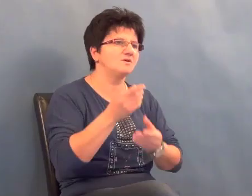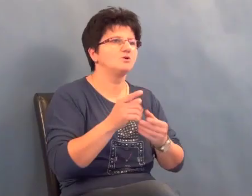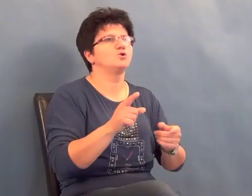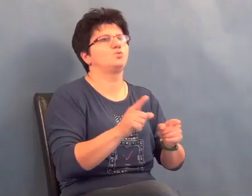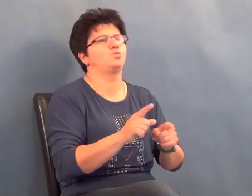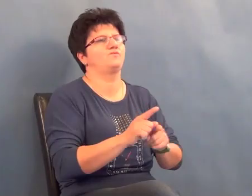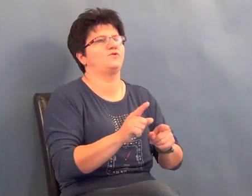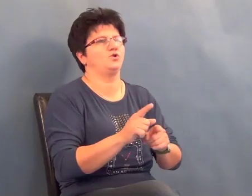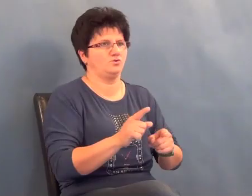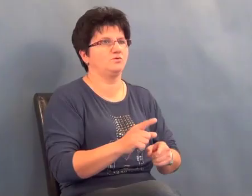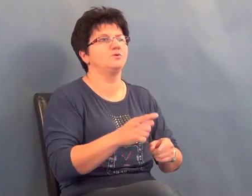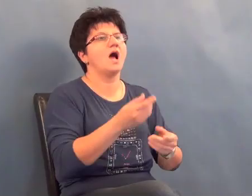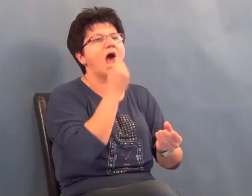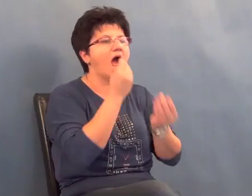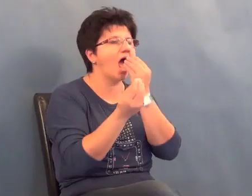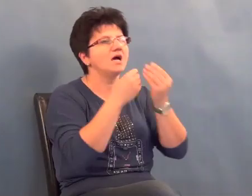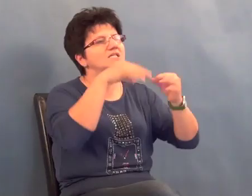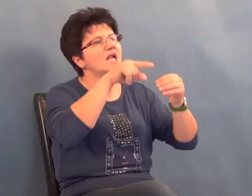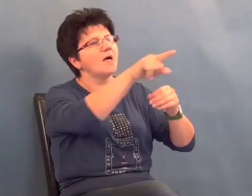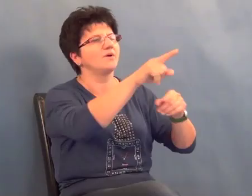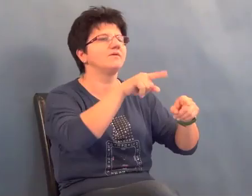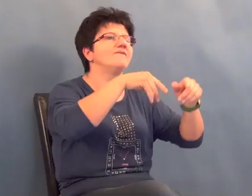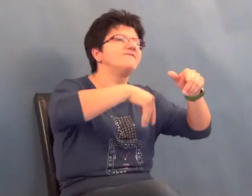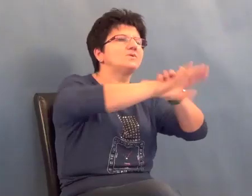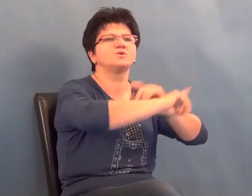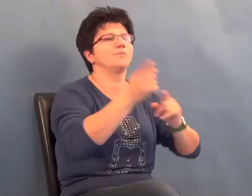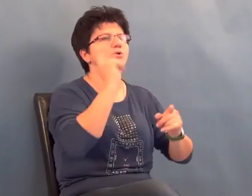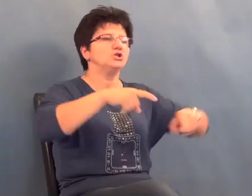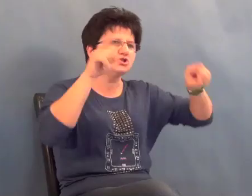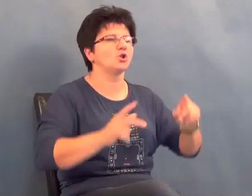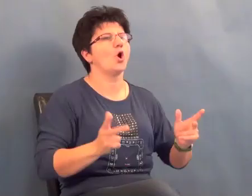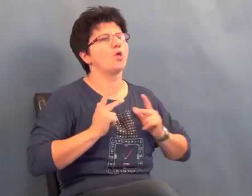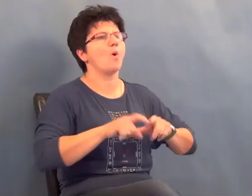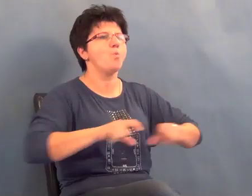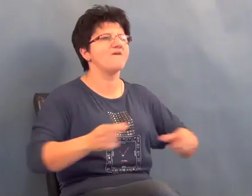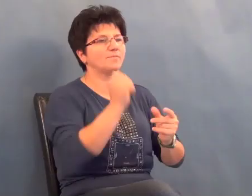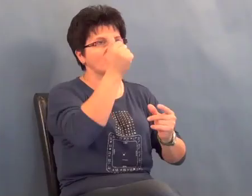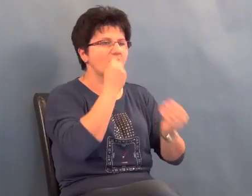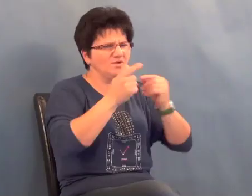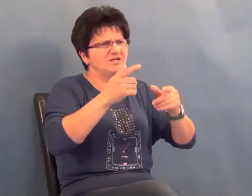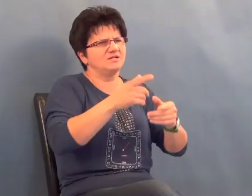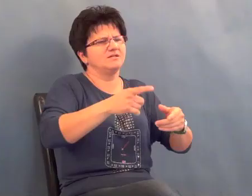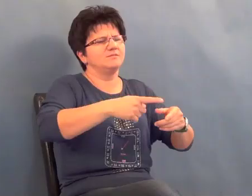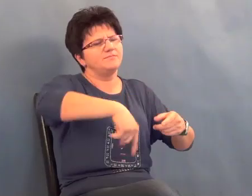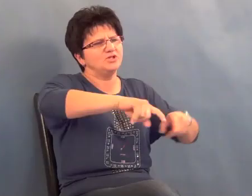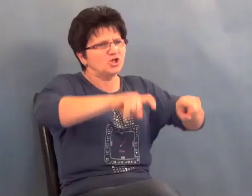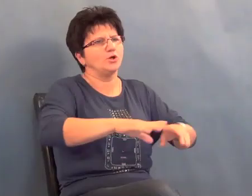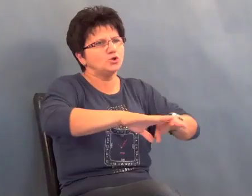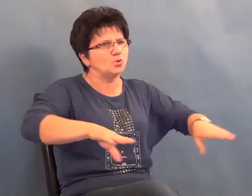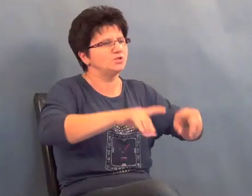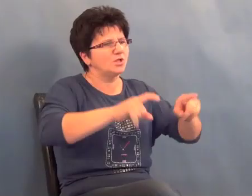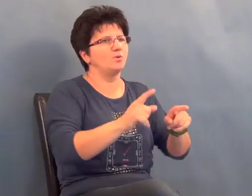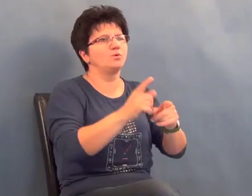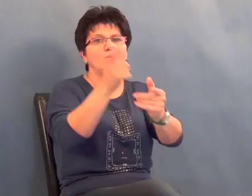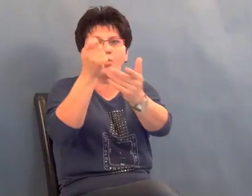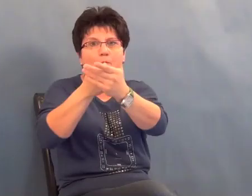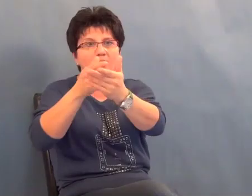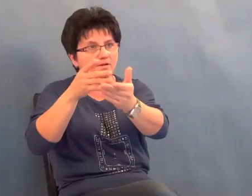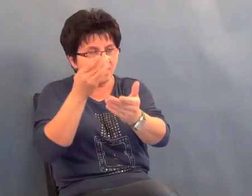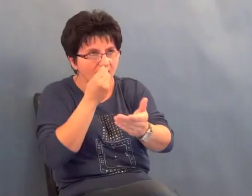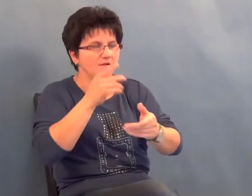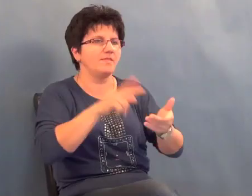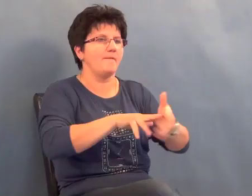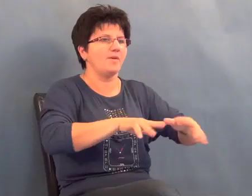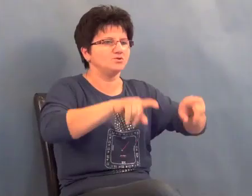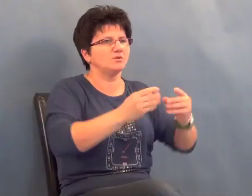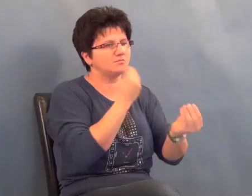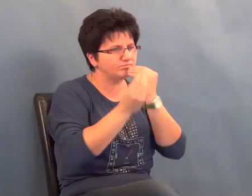Zakaz dotyczy osób, które coś kupują w sklepie i potem wychodzą i jedzą, muszą usiąść na ławce i jeść kupione jedzenie przy stole.